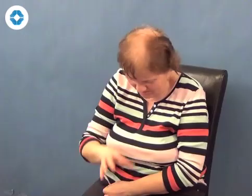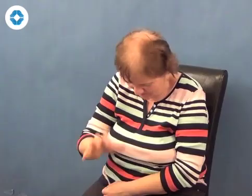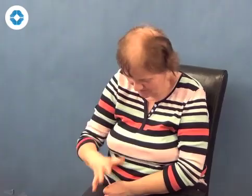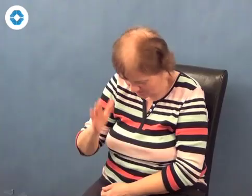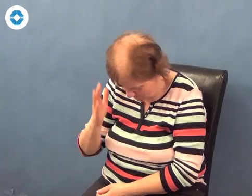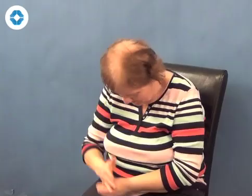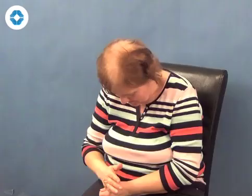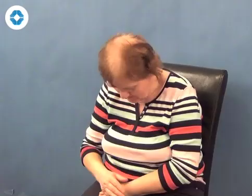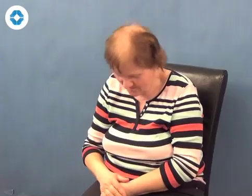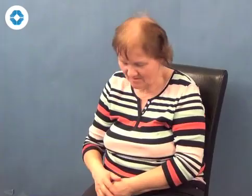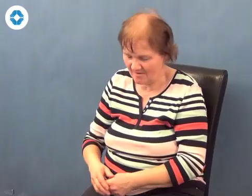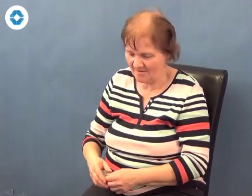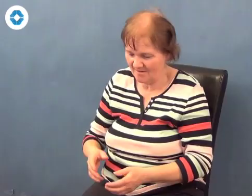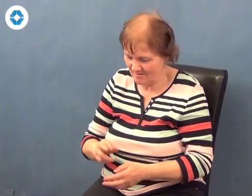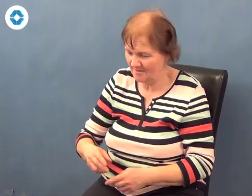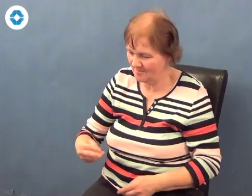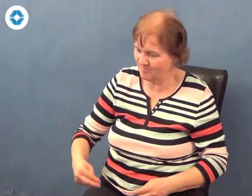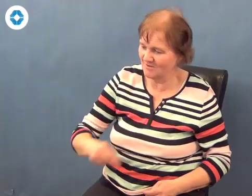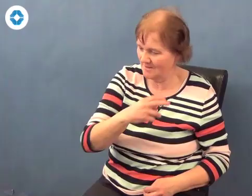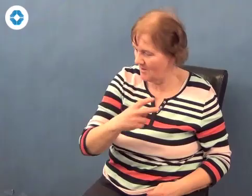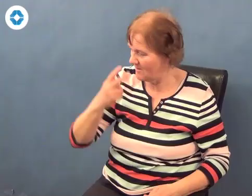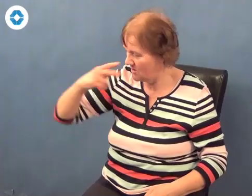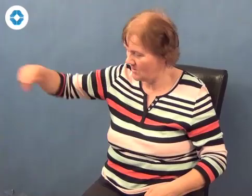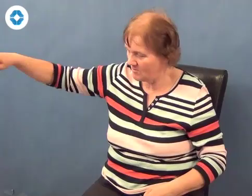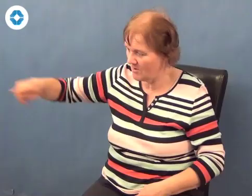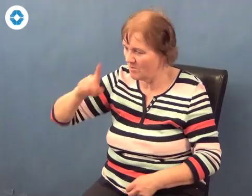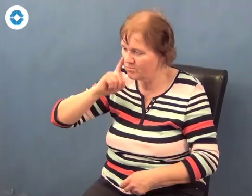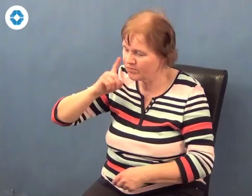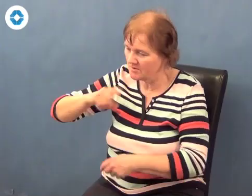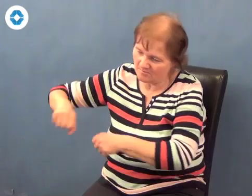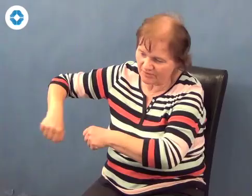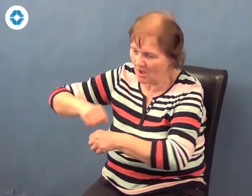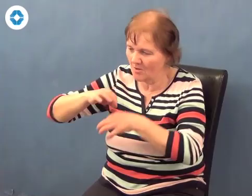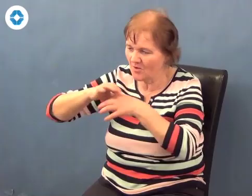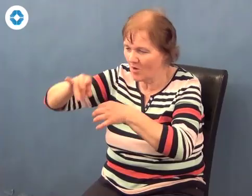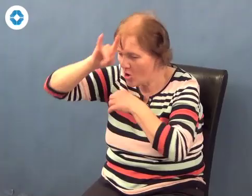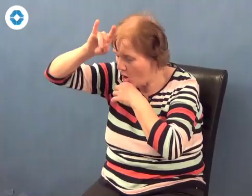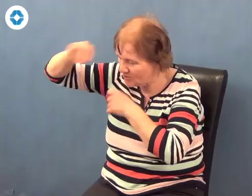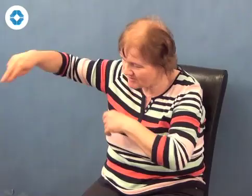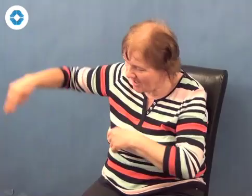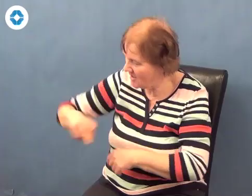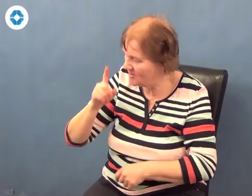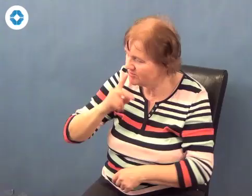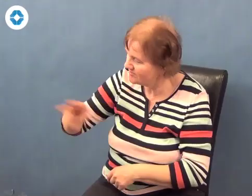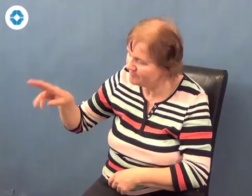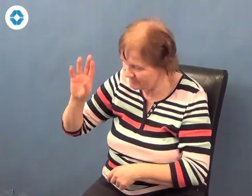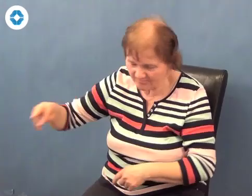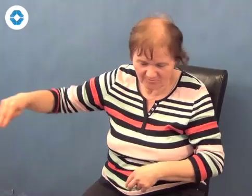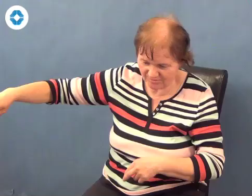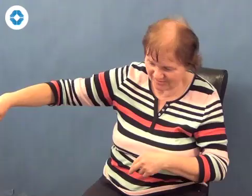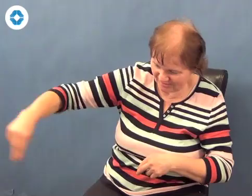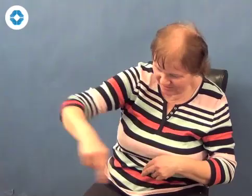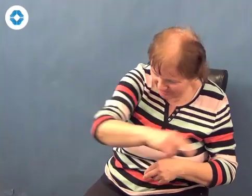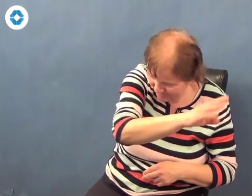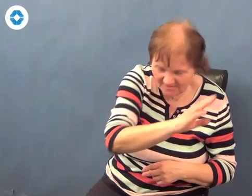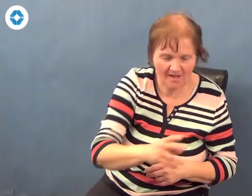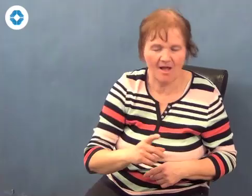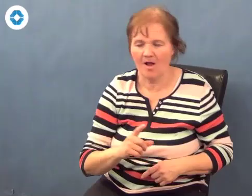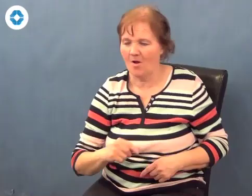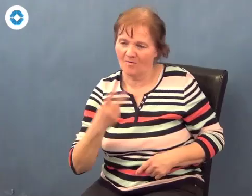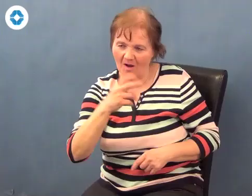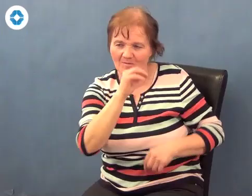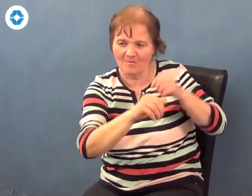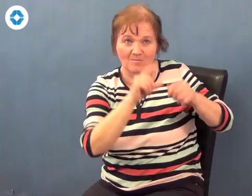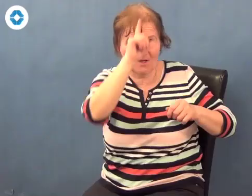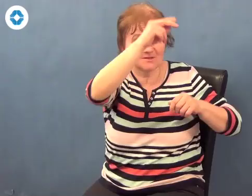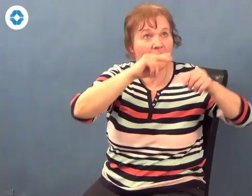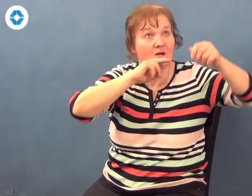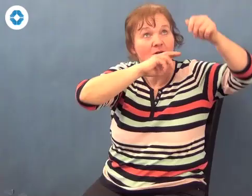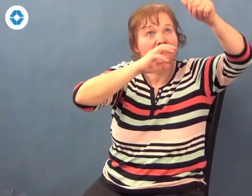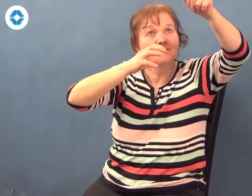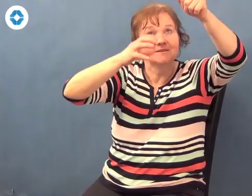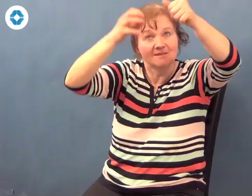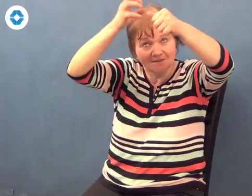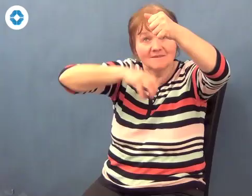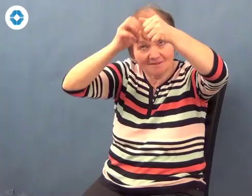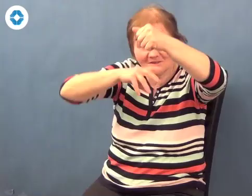Idzie znowu na górę, widzi stamtąd, że idzie chłopiec i prowadzi kozę. Chłopiec mija drzewo i się przygląda. Mężczyzna wchodzi na górę zrywać gruszki.